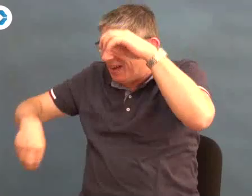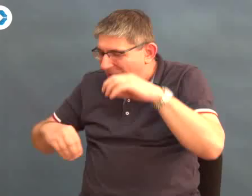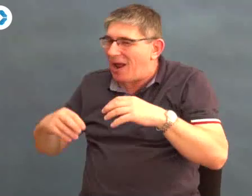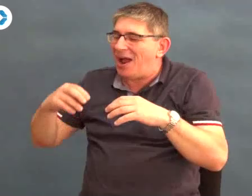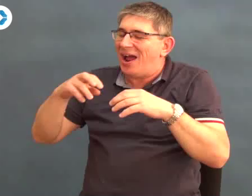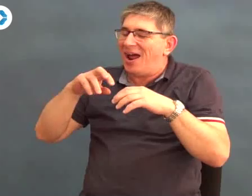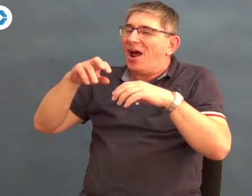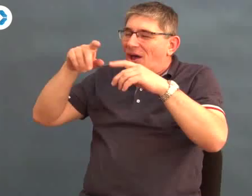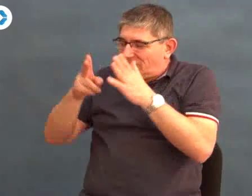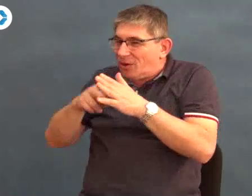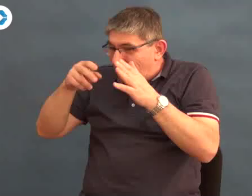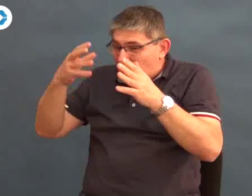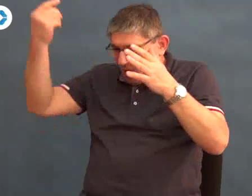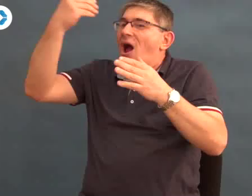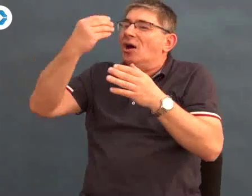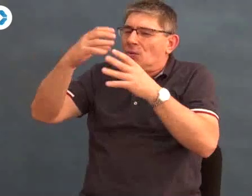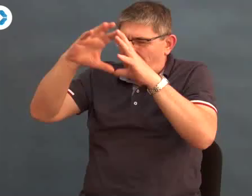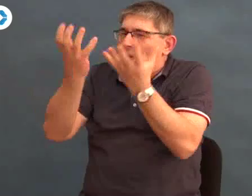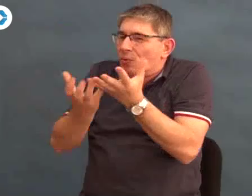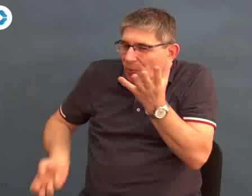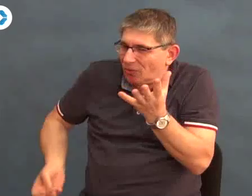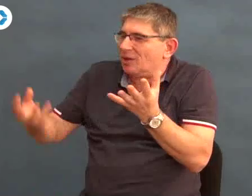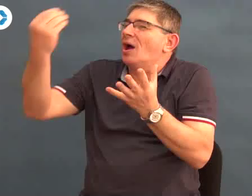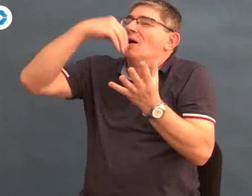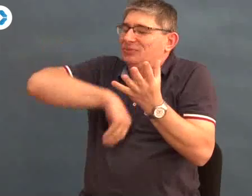Kot połyka kulę bowlingową